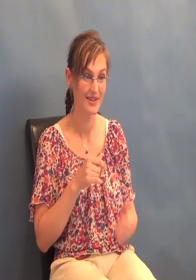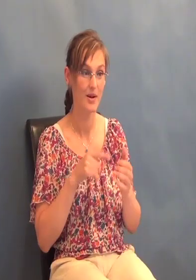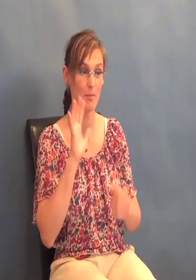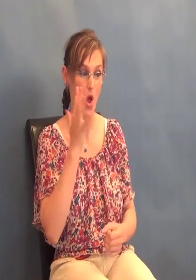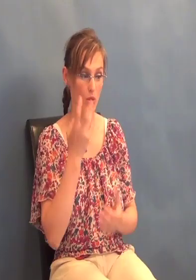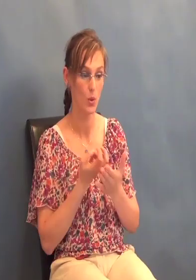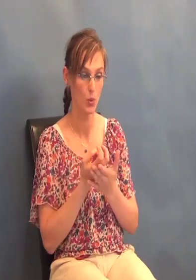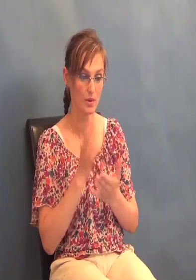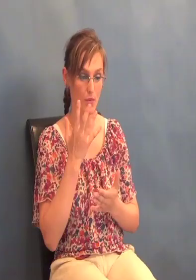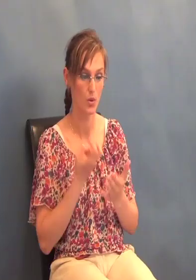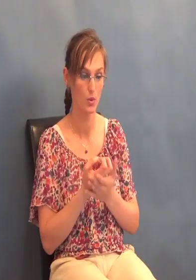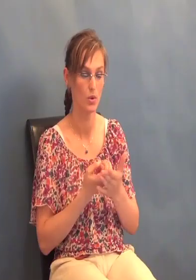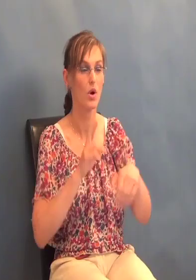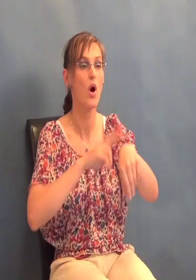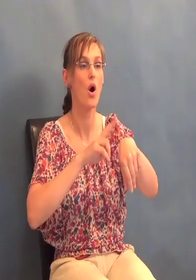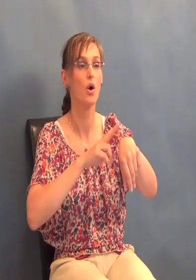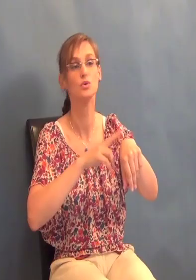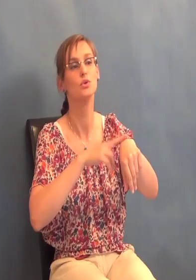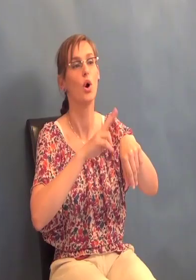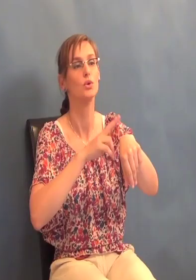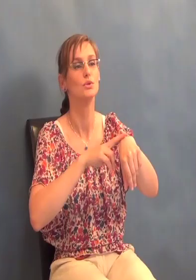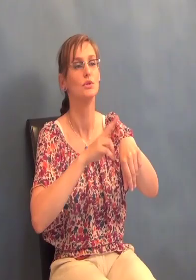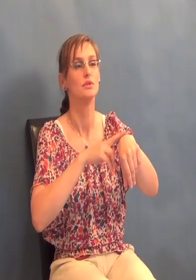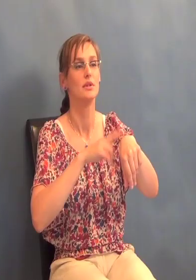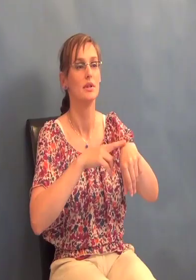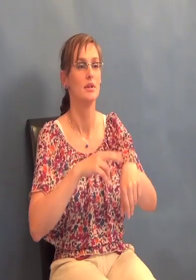Piąty lutego, piąty lutego, o której godzinie?